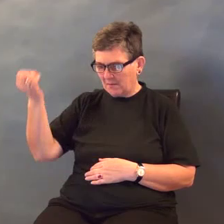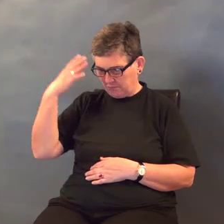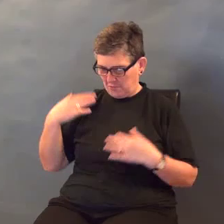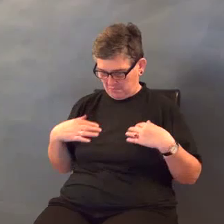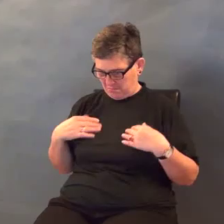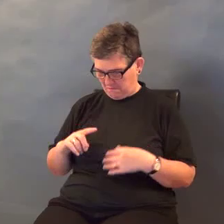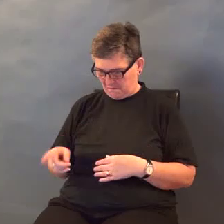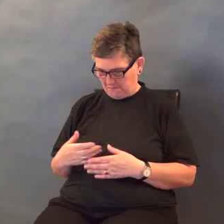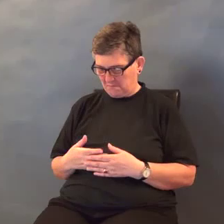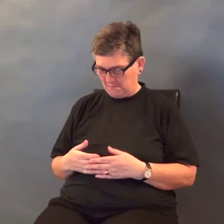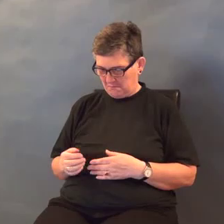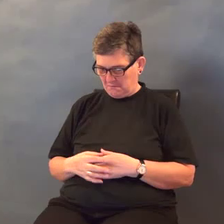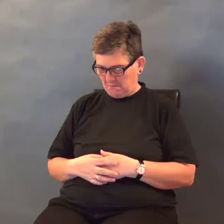Dlaczego nie wolno brać prysznica?